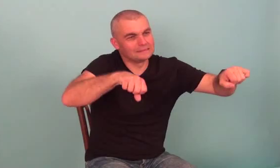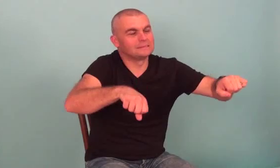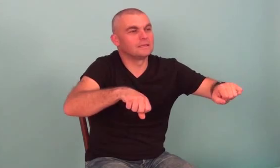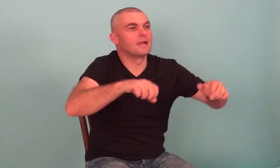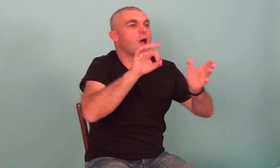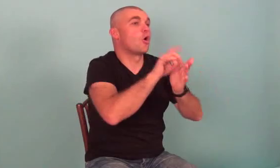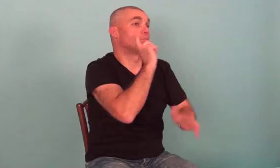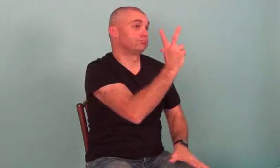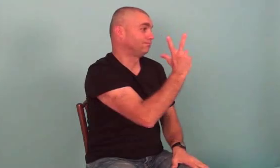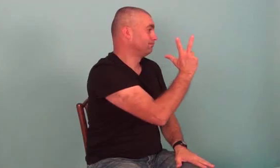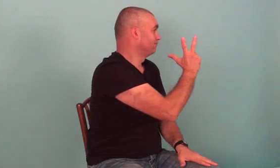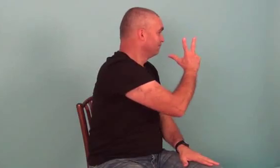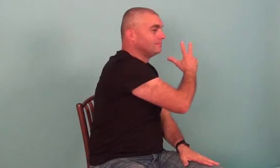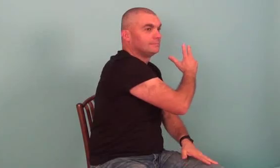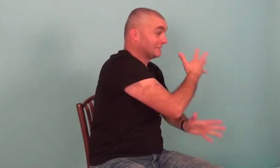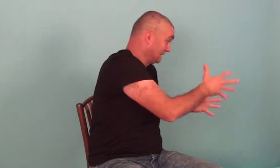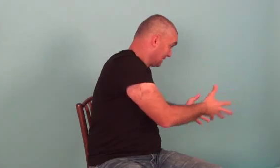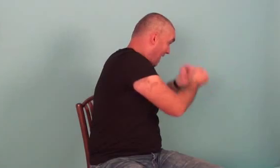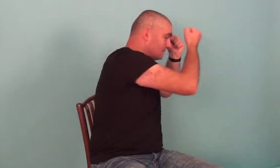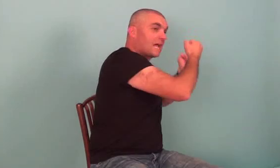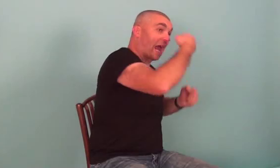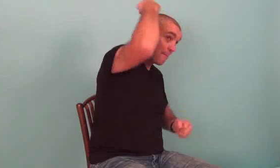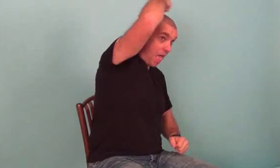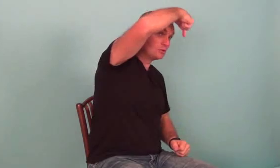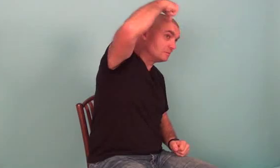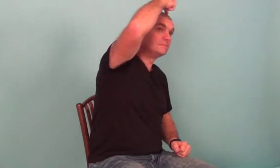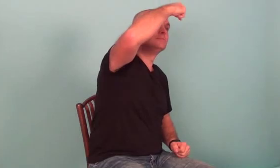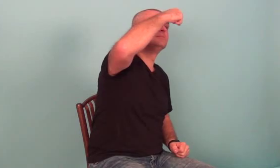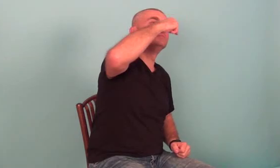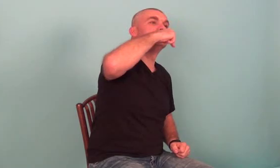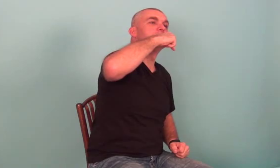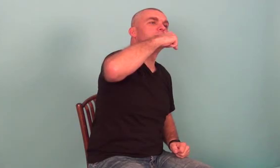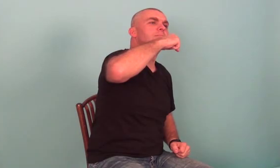Trzech chłopców poszło w drugą stronę i znaleźli kapelusz.